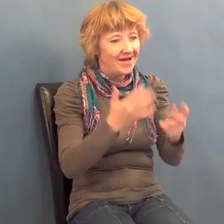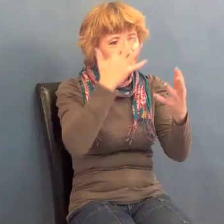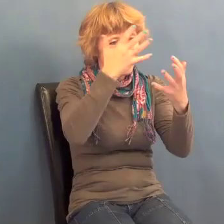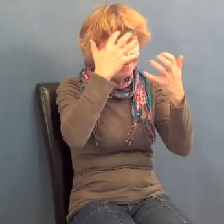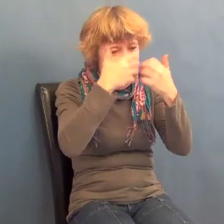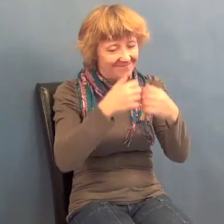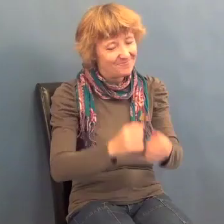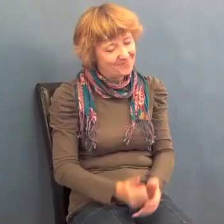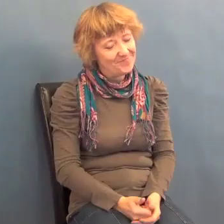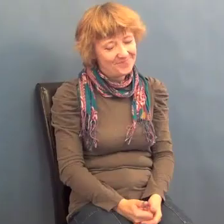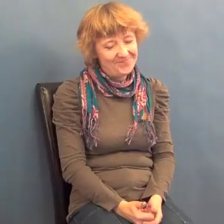Pomyśleć.